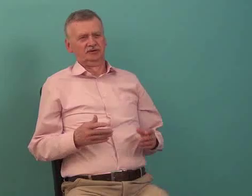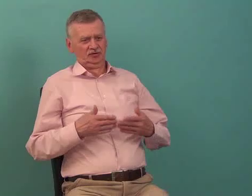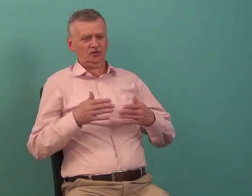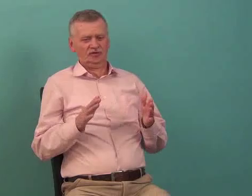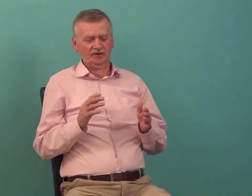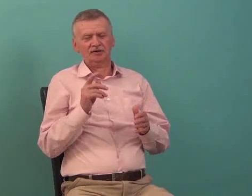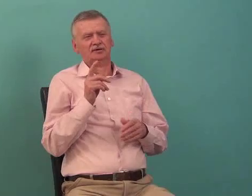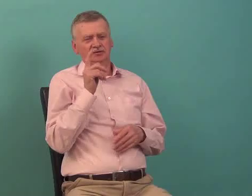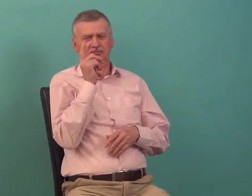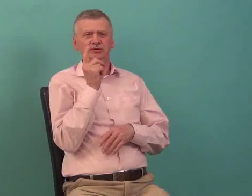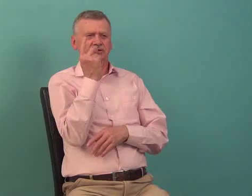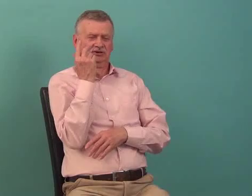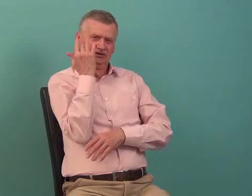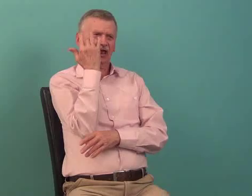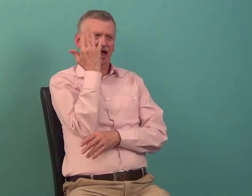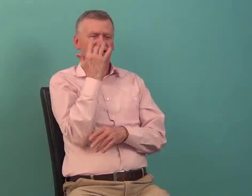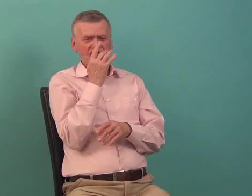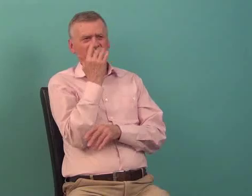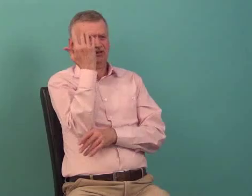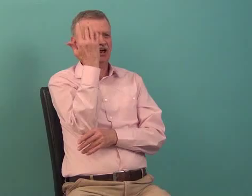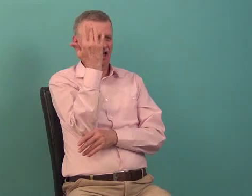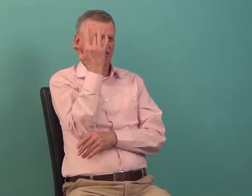Jest drzewo.